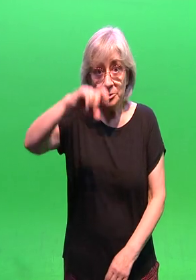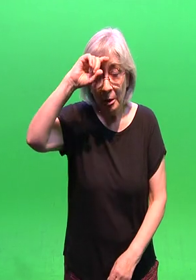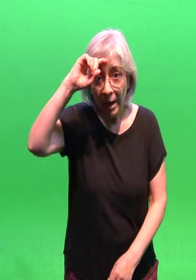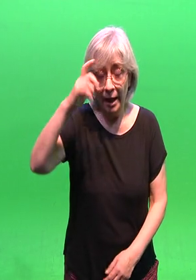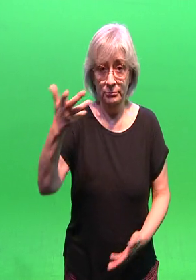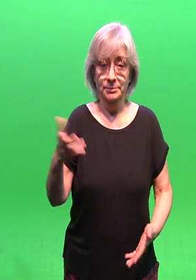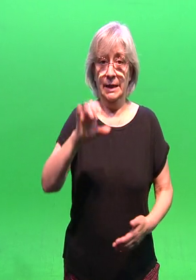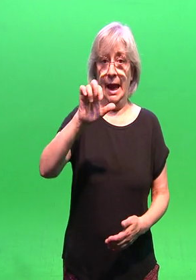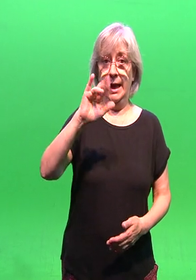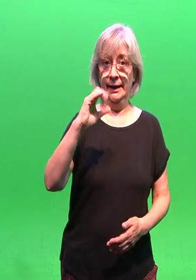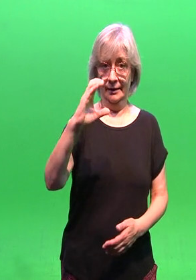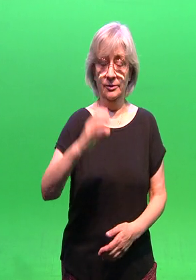El meu nom és Eric.